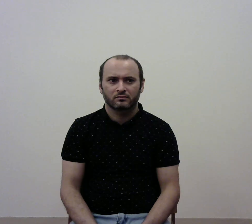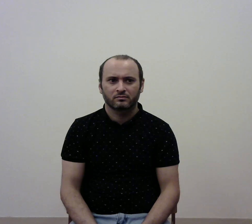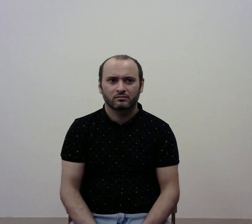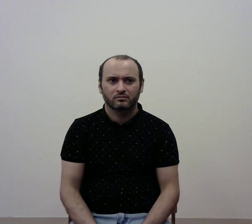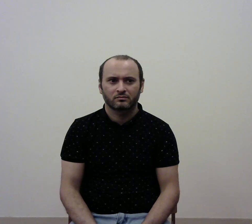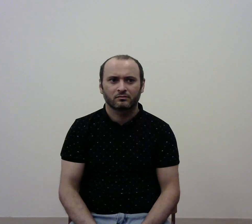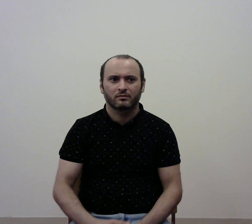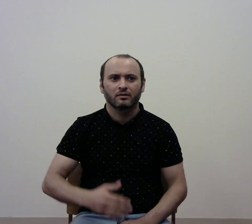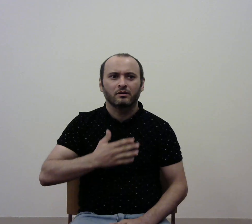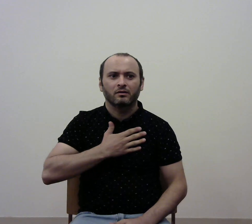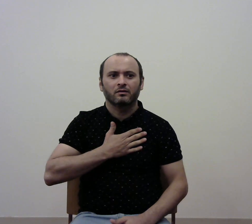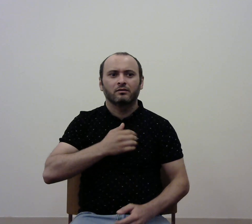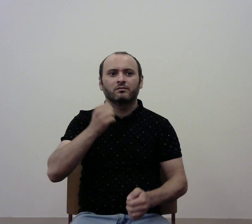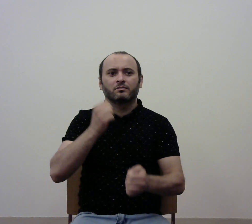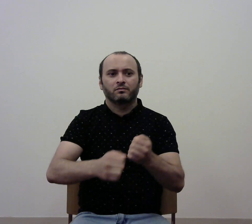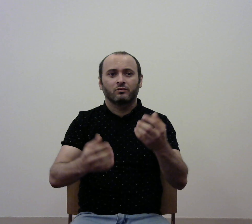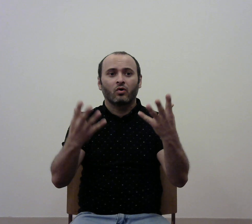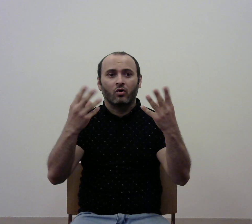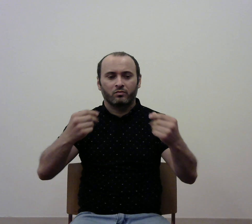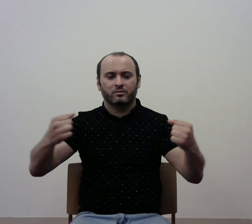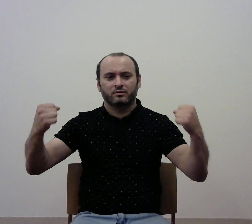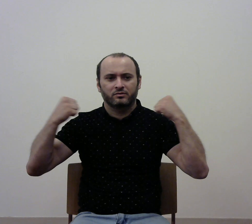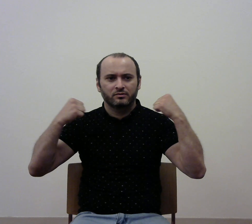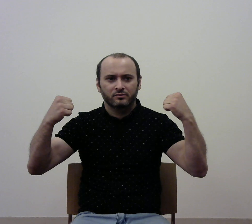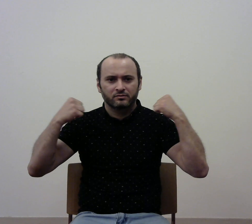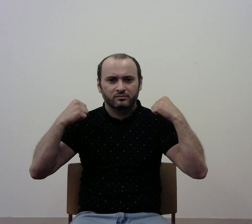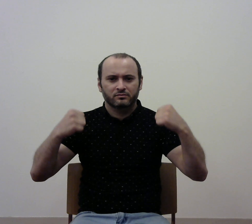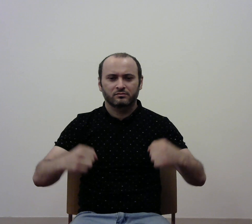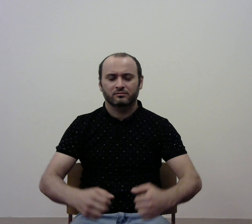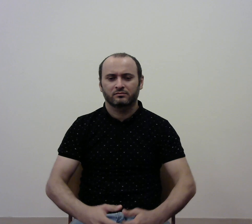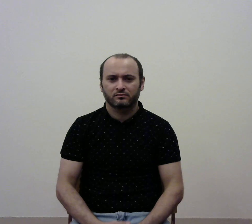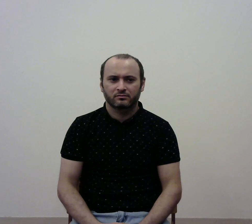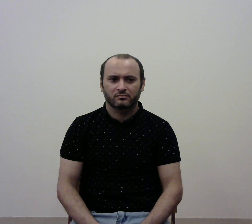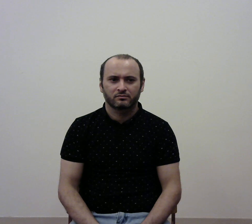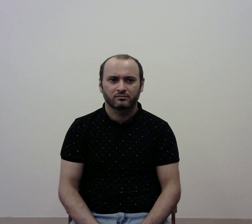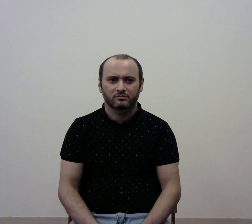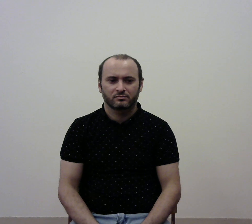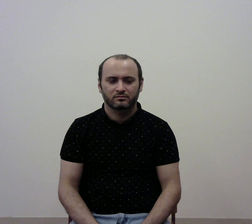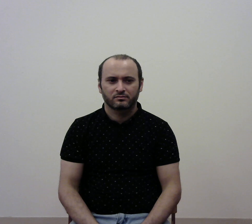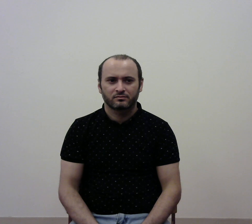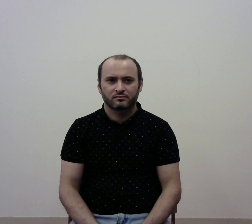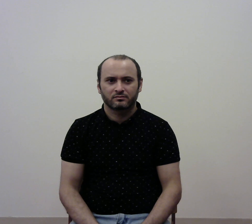Mən hər gün idman edirəm